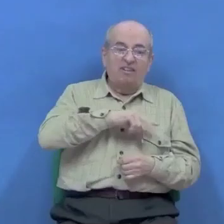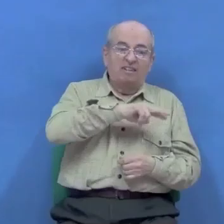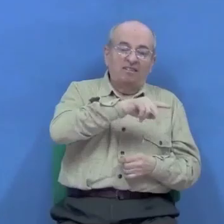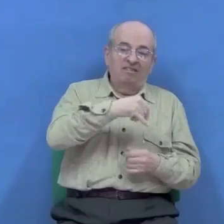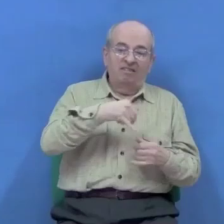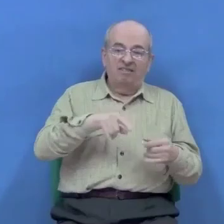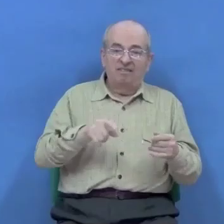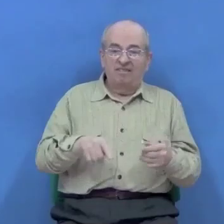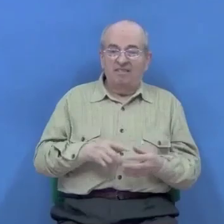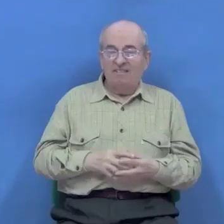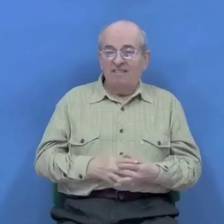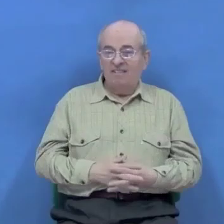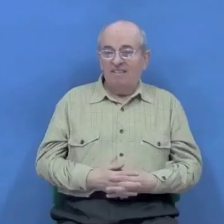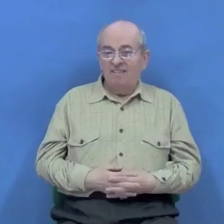Nie wolno chodzić i inne.